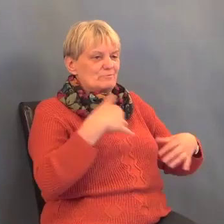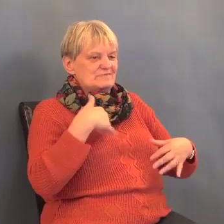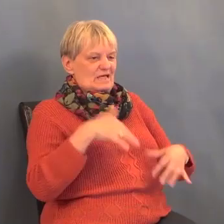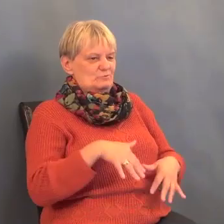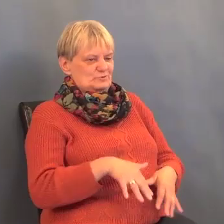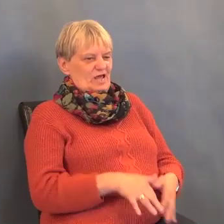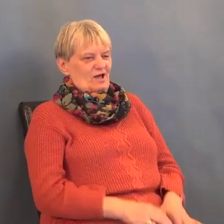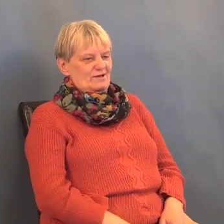Żeby nie było za dużo.